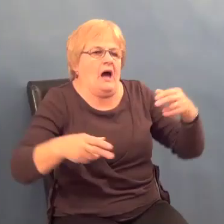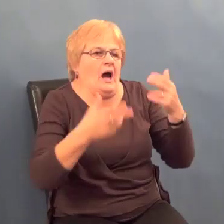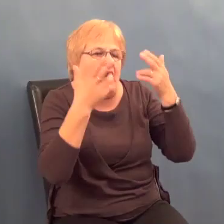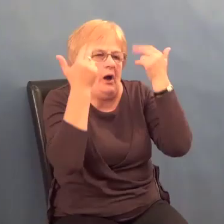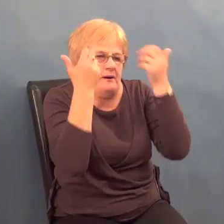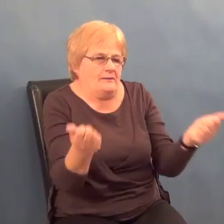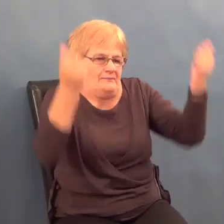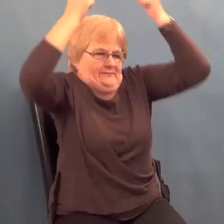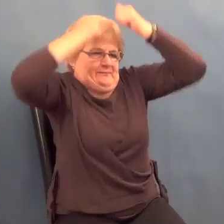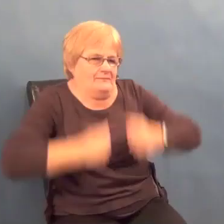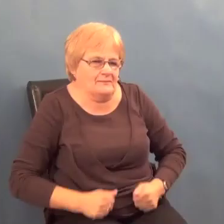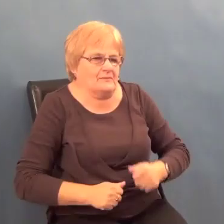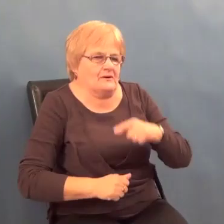Królik zakłada na siebie.